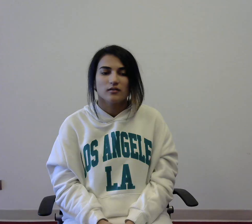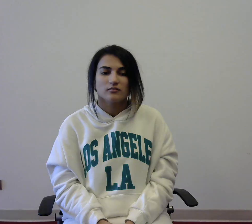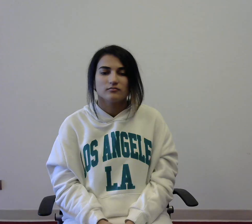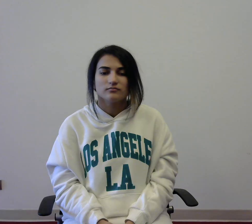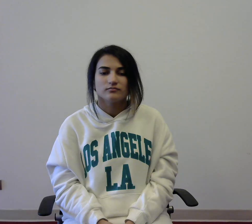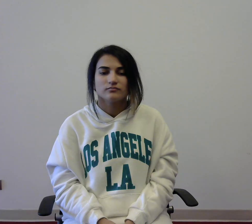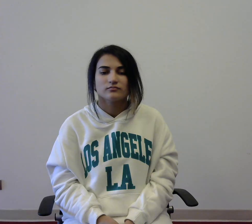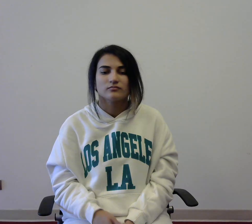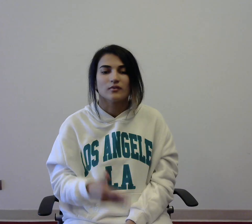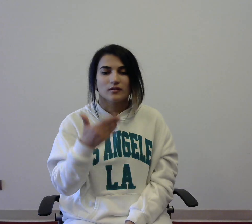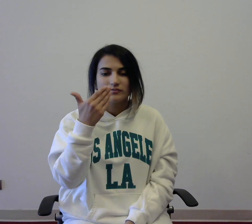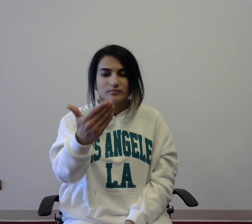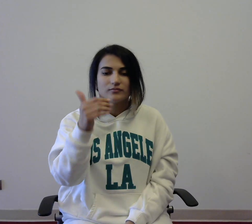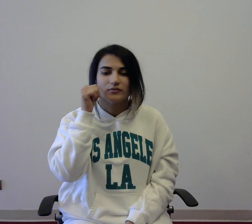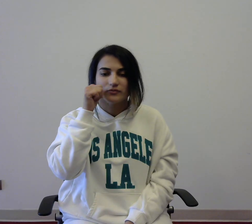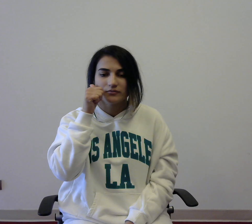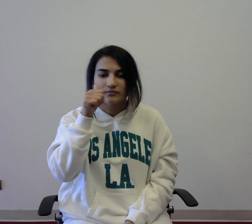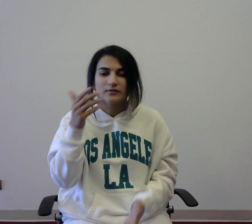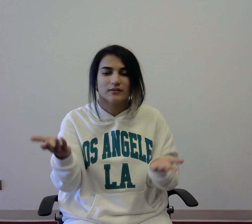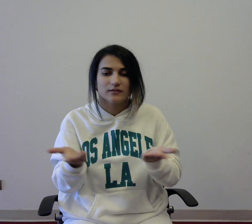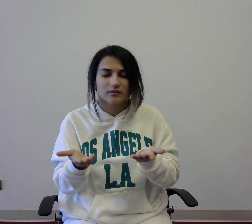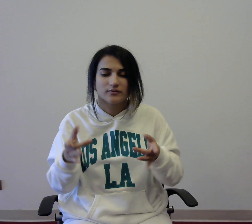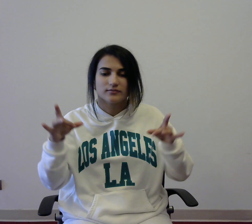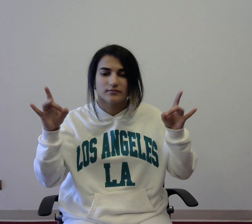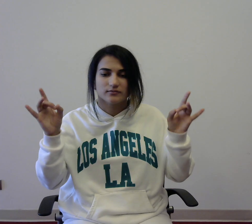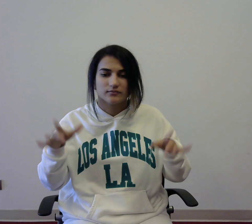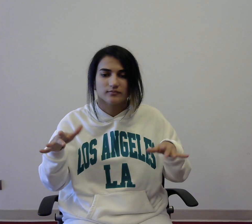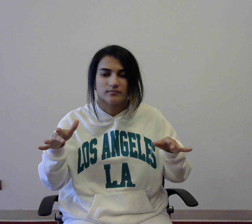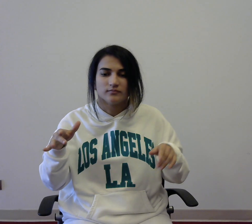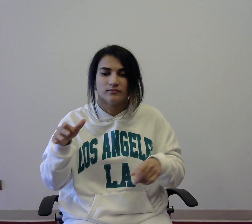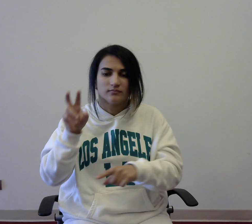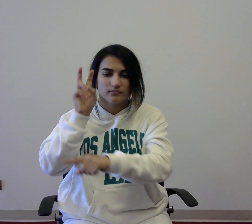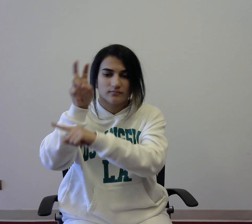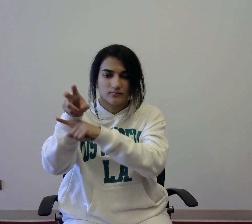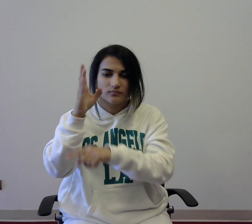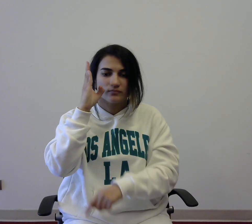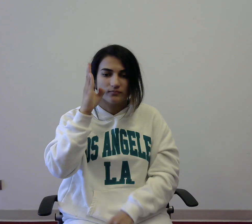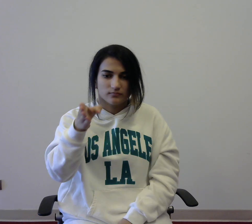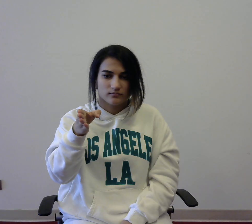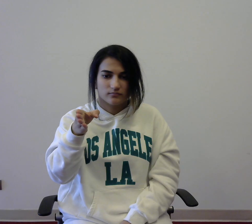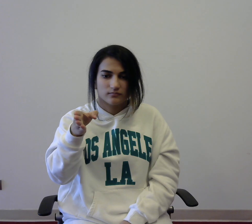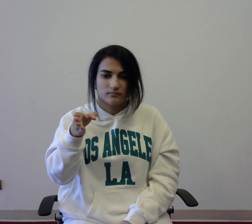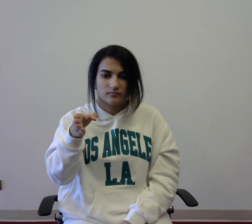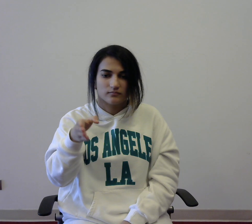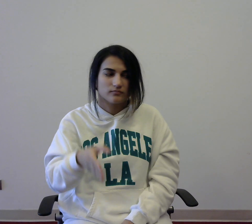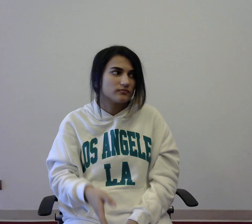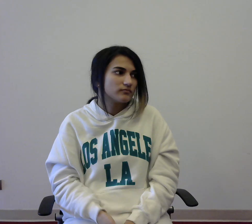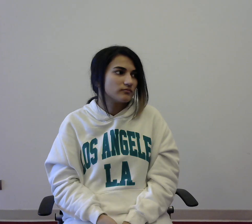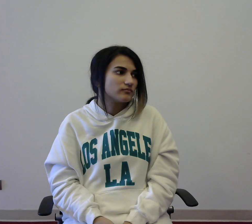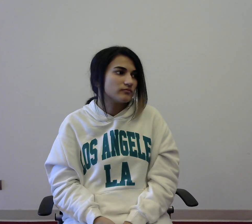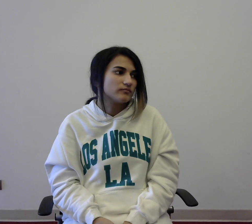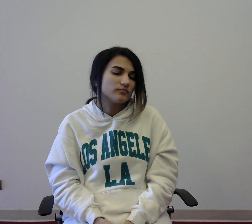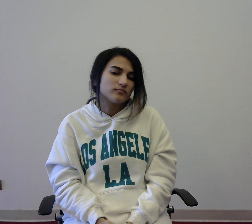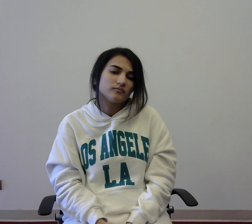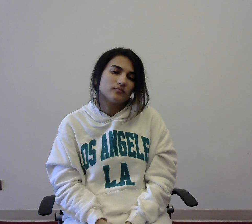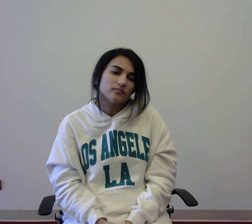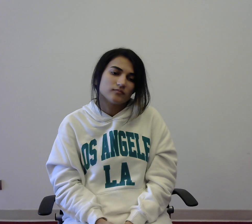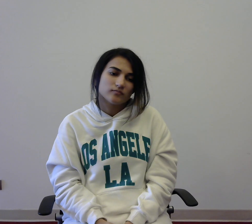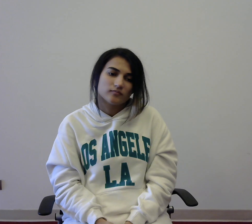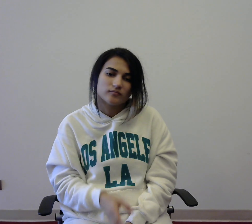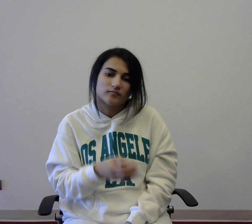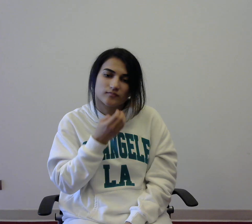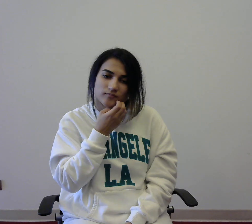Siz sabah hansı restorana gedəcəksiniz?